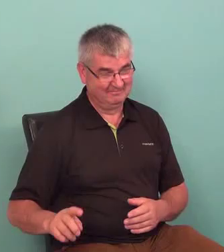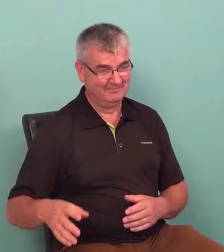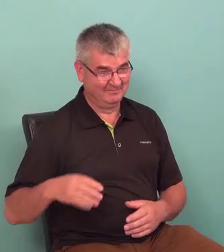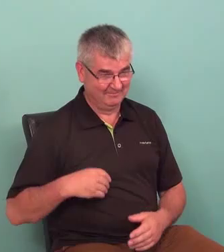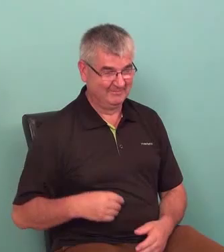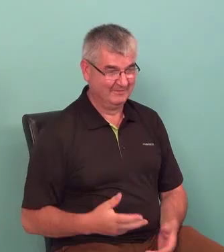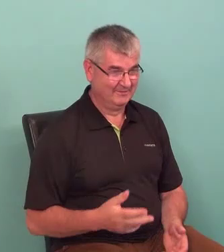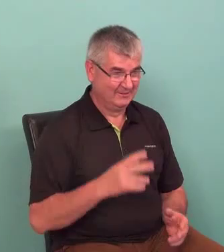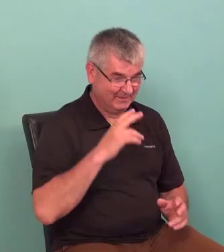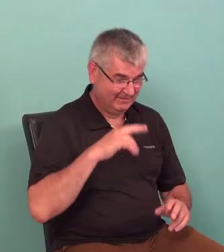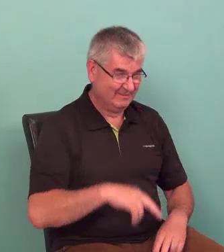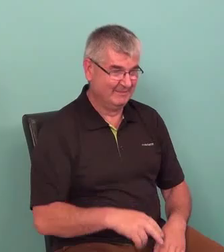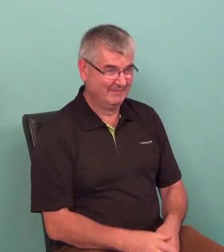Idziemy razem, żeby była świadkiem.